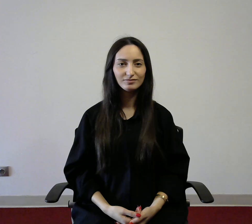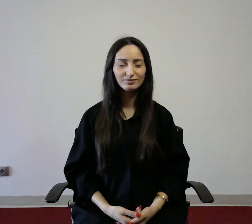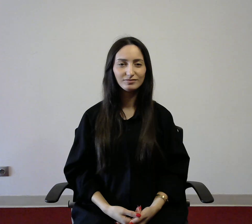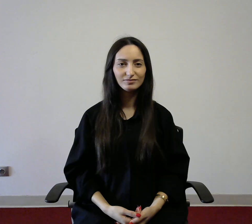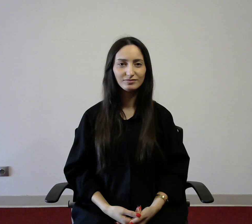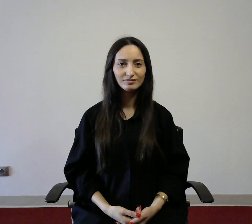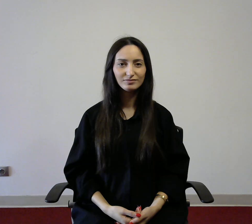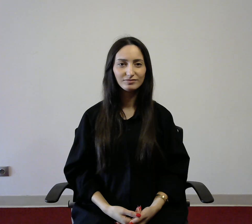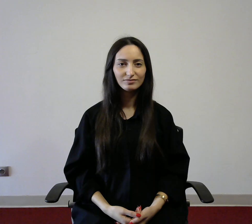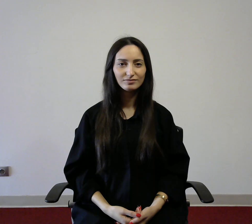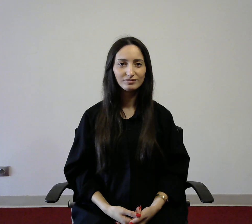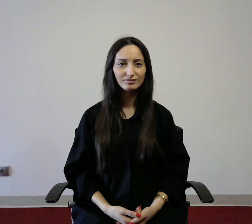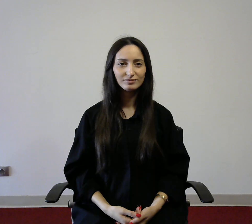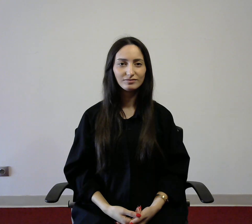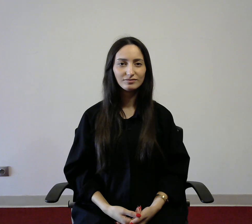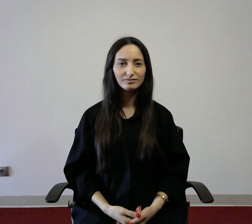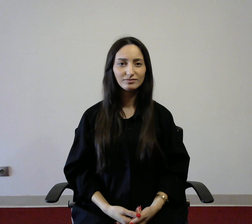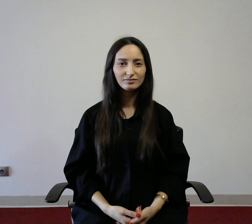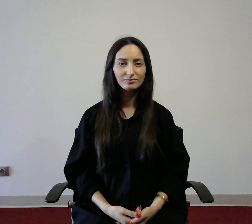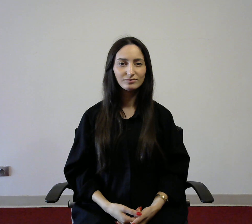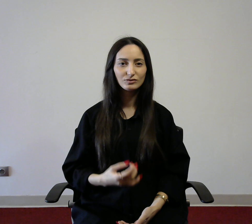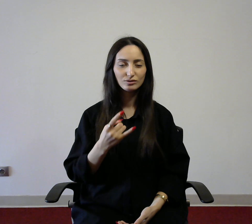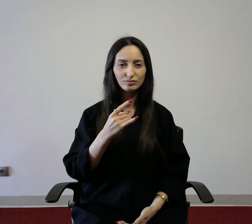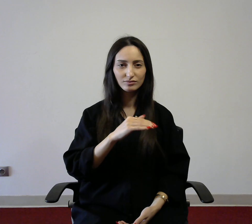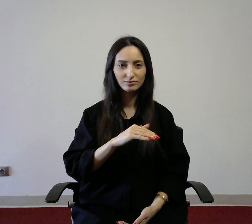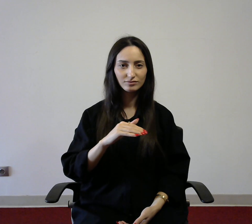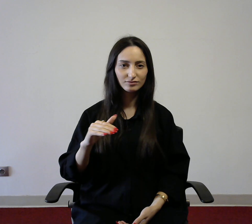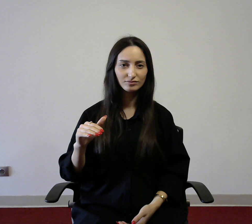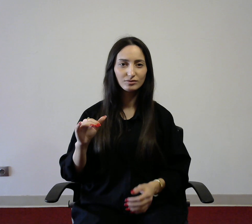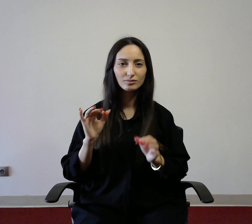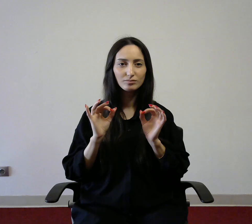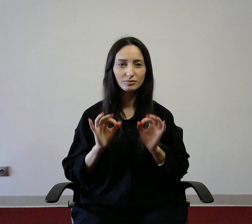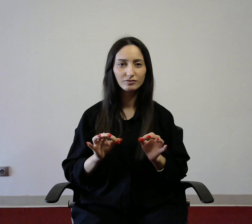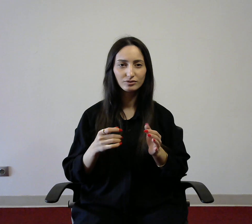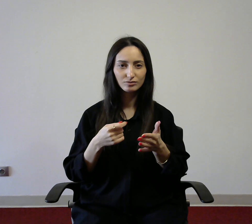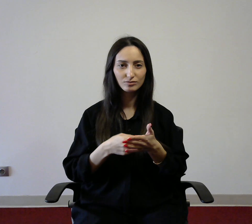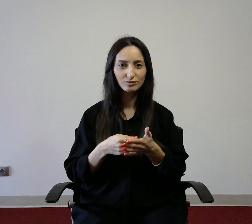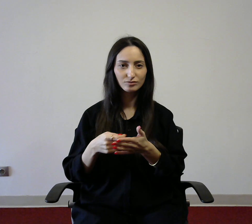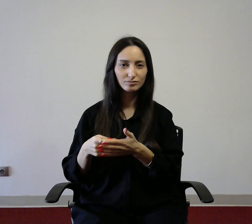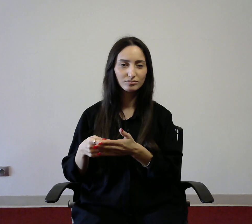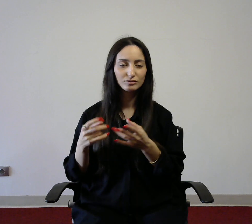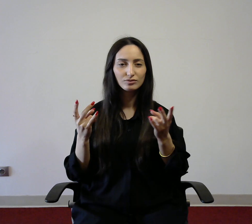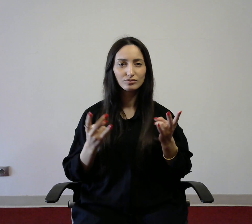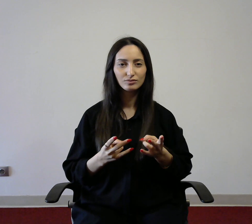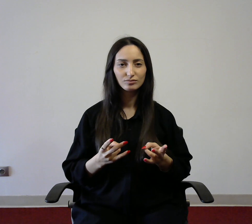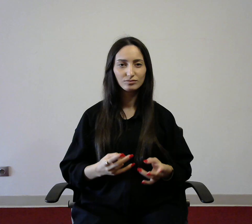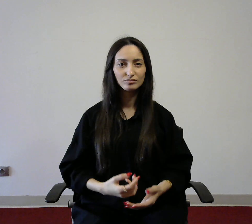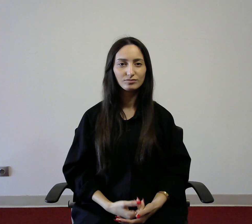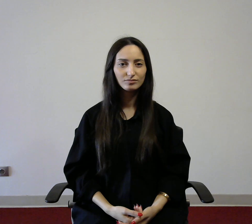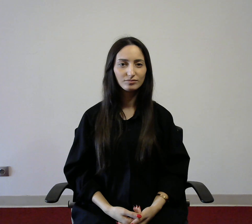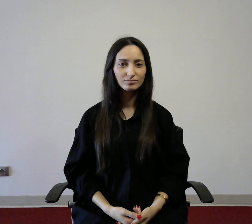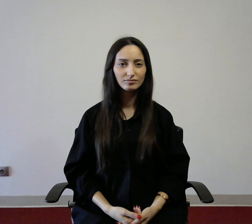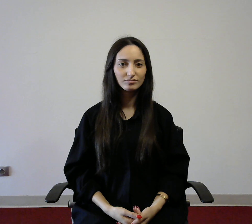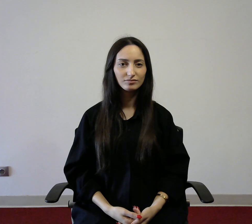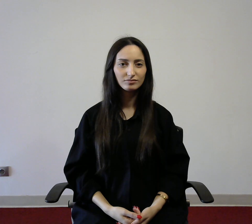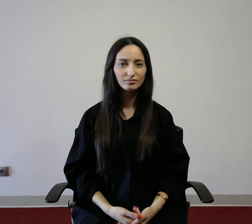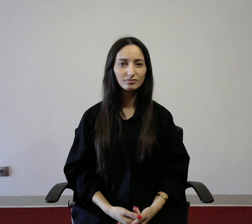Uşaqları düzgün qidalandırmaq lazımdır